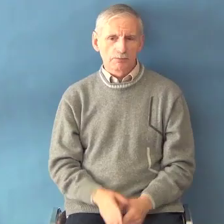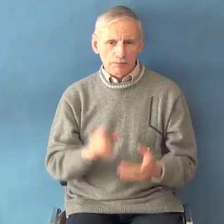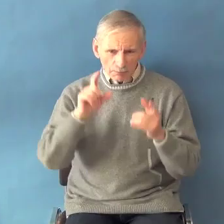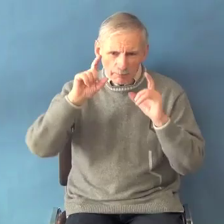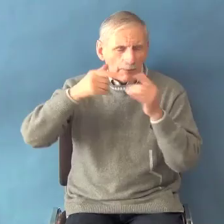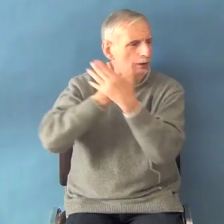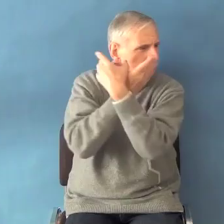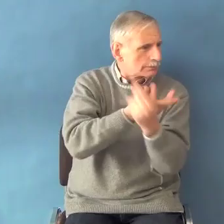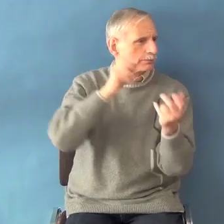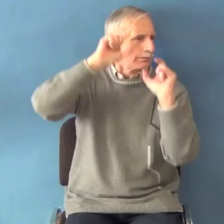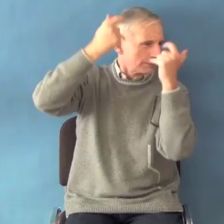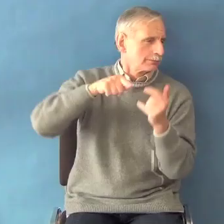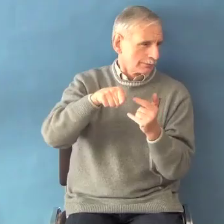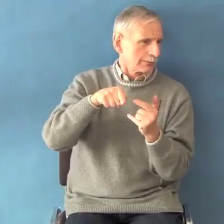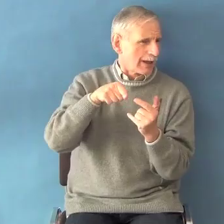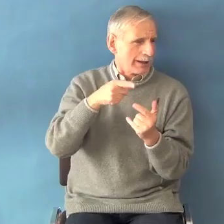Wypadek. Motyl leci. Wypadek.